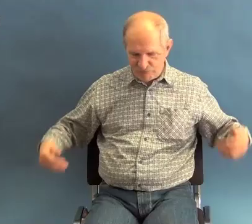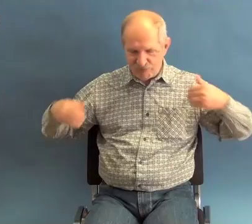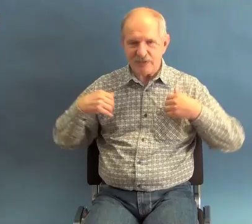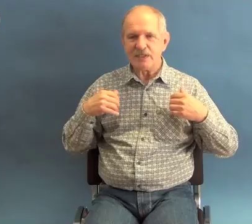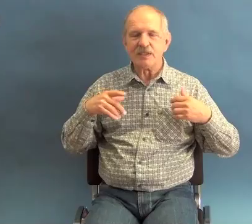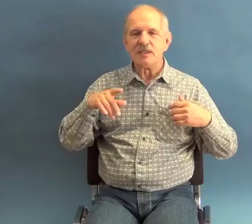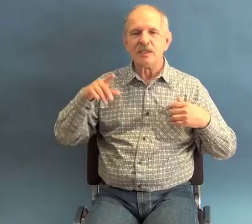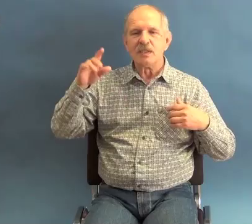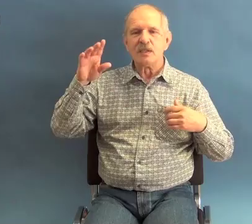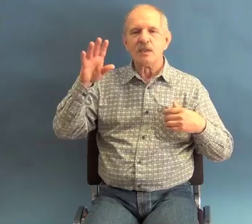Yy, nie!